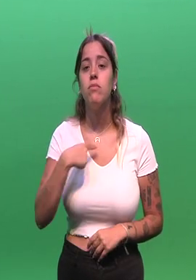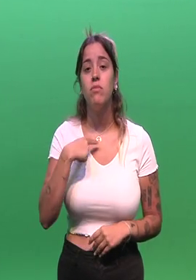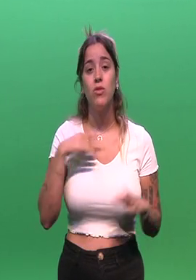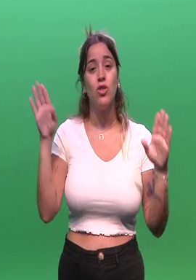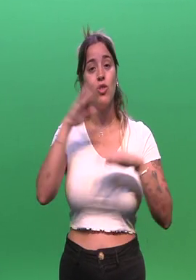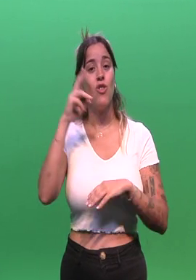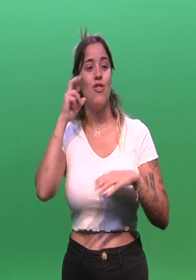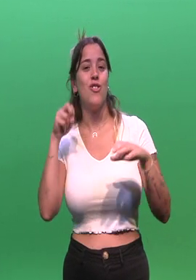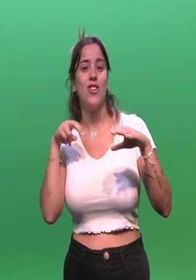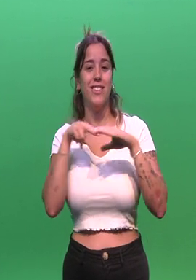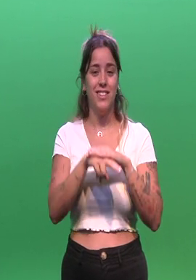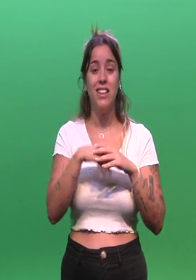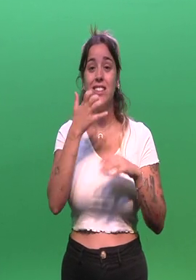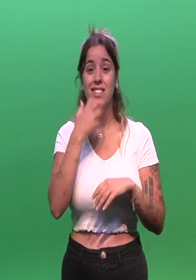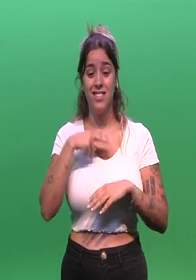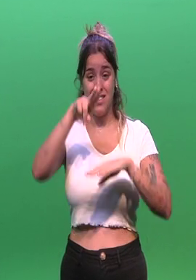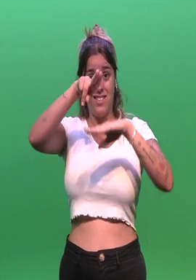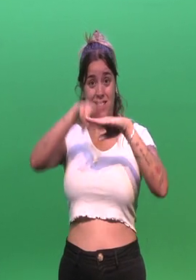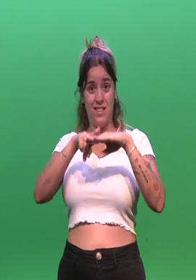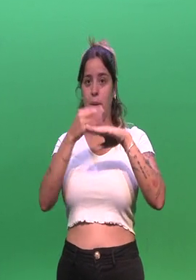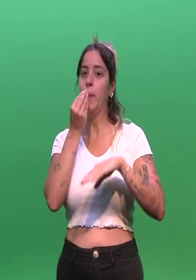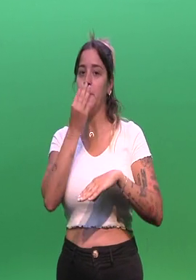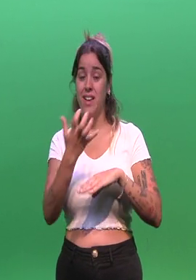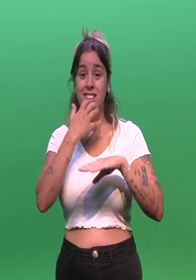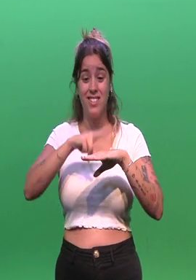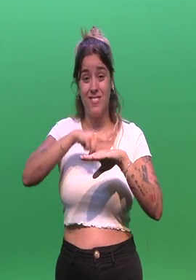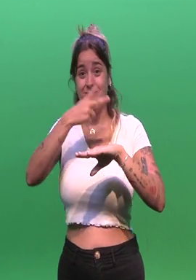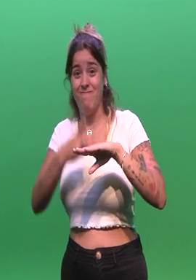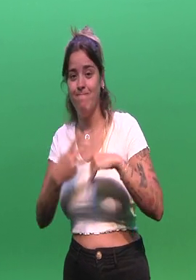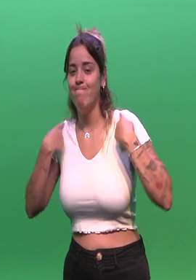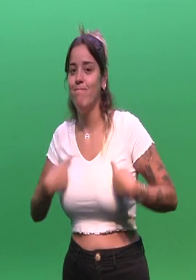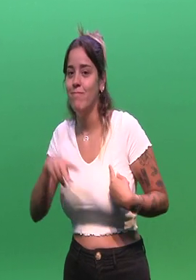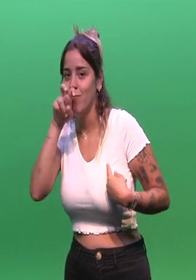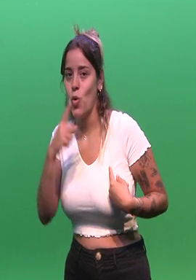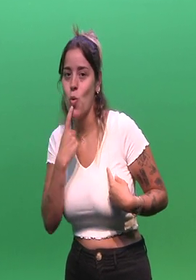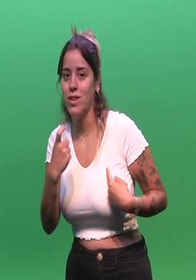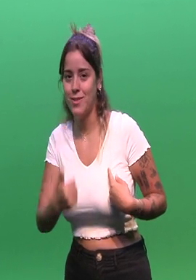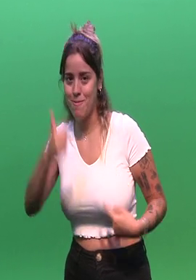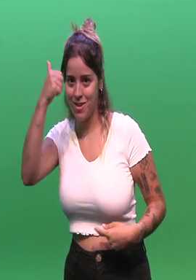A la nit, quan estic al llit, si estic mirant cap amunt estic bé, però si estic de bocaterrosa sento que em costa més respirar.